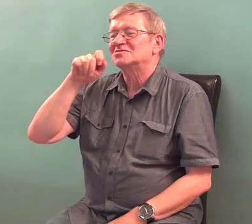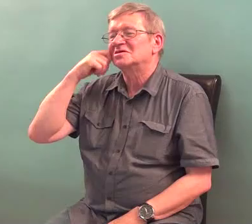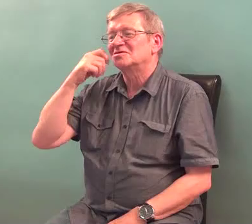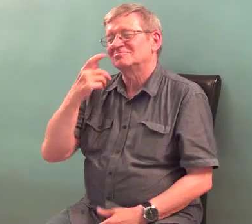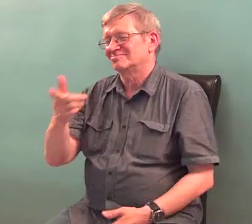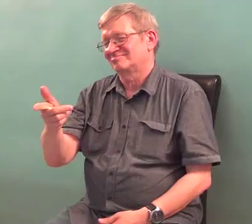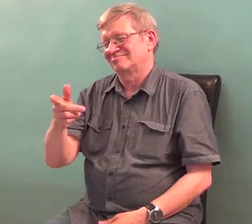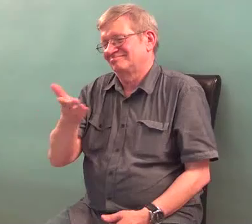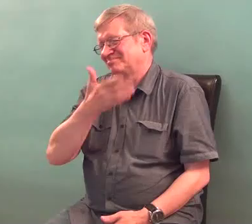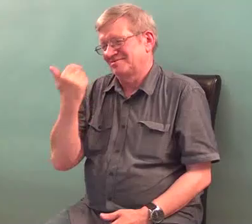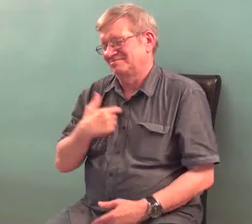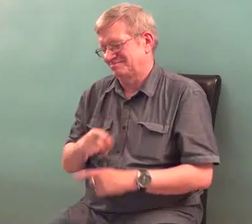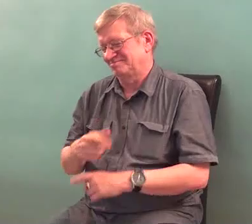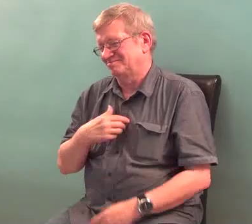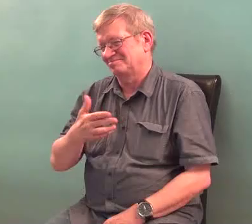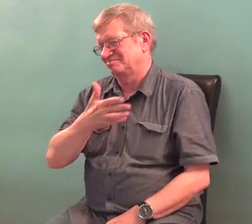Ty nie masz, ja też nie mam.